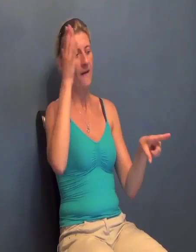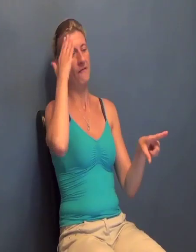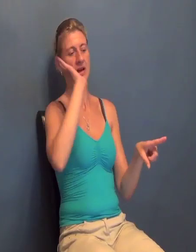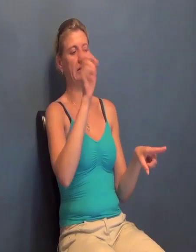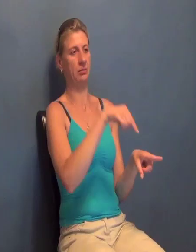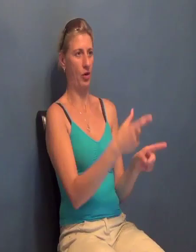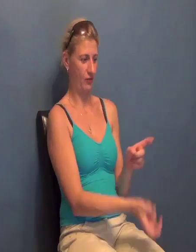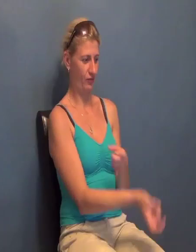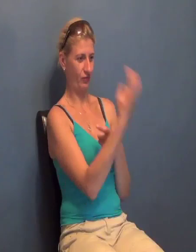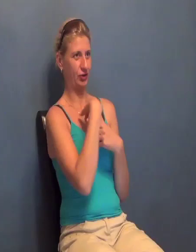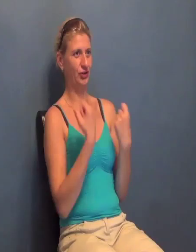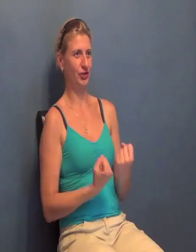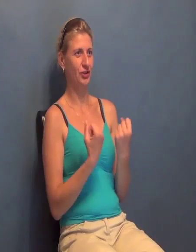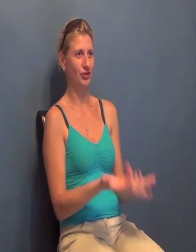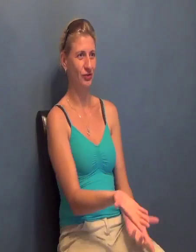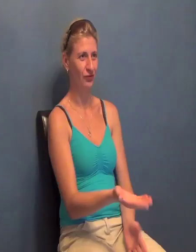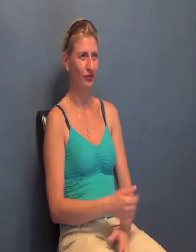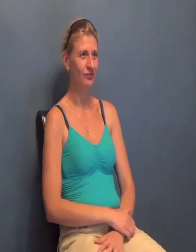Ludzie wiedzą i nie wolno tam wchodzić, bo ciężko jest stąd wyjść.